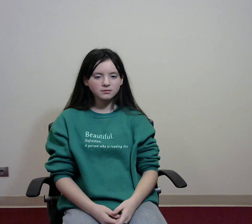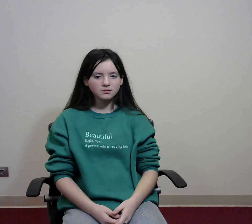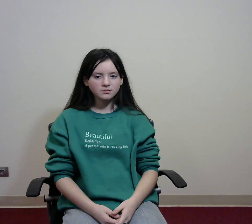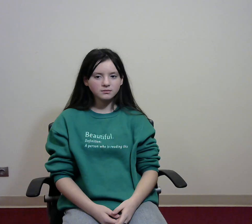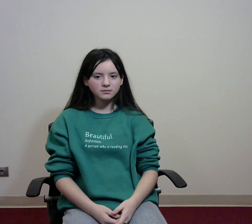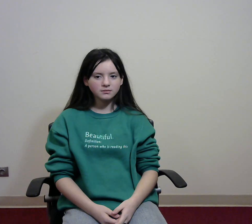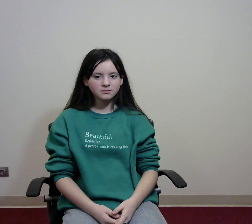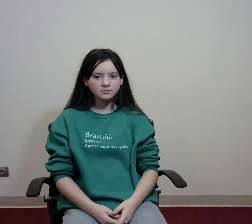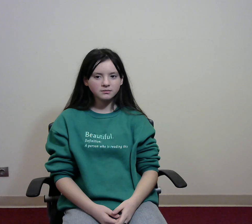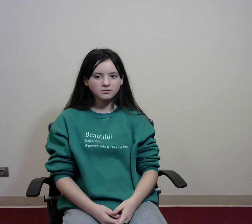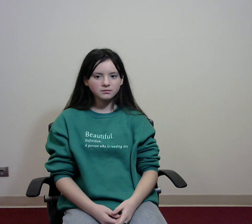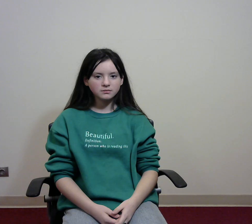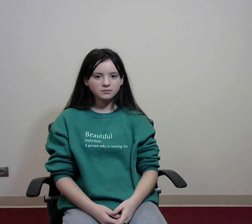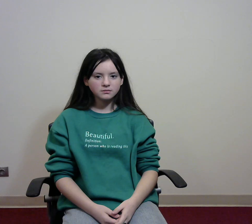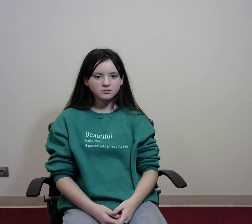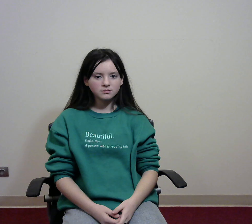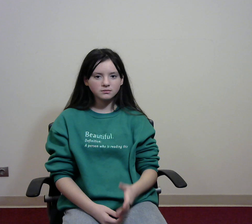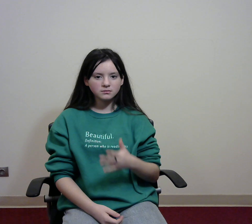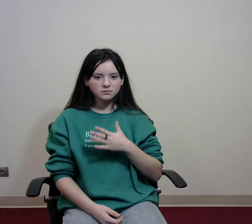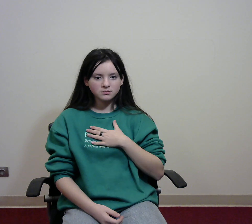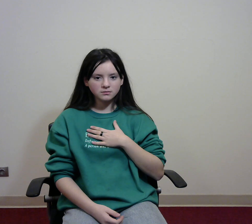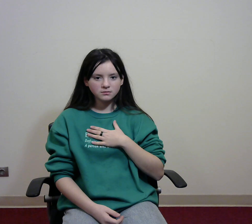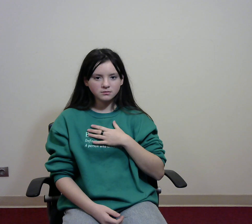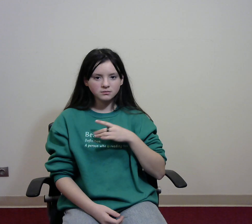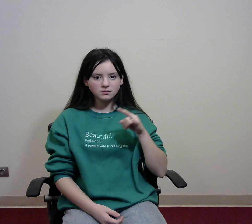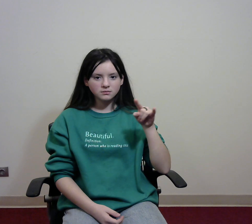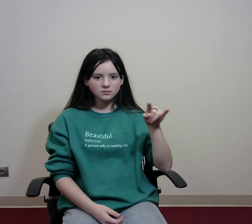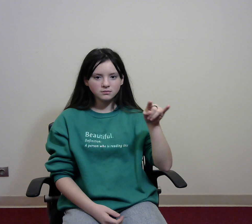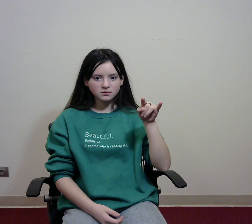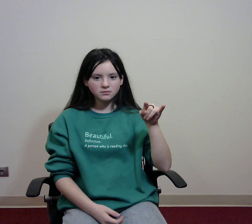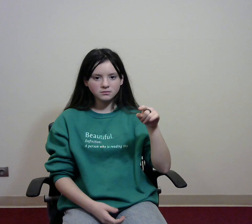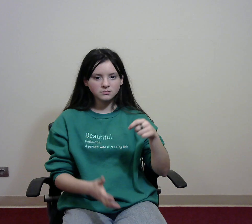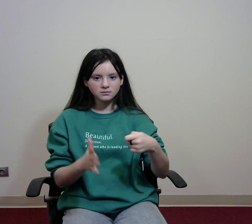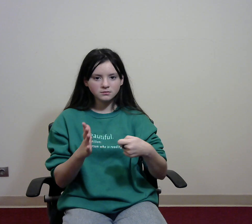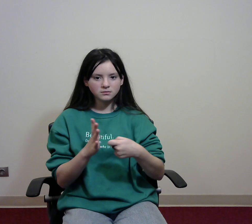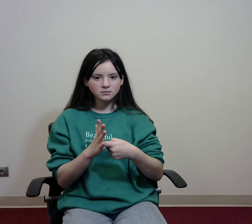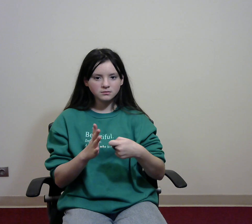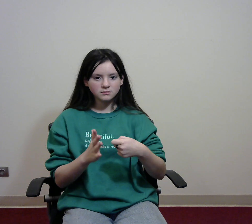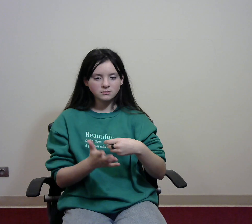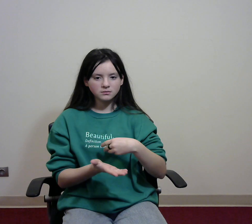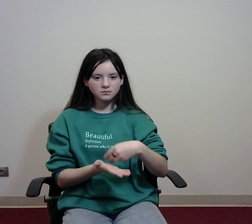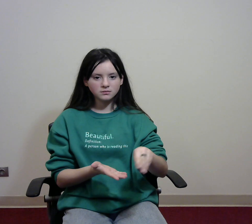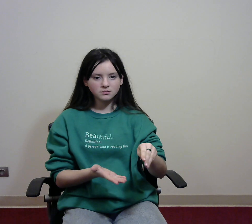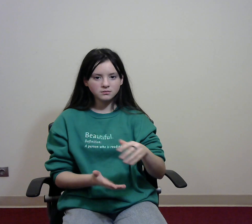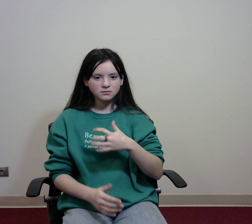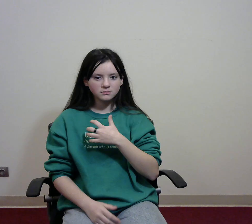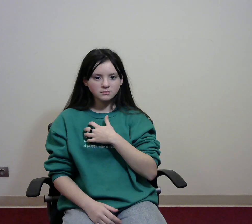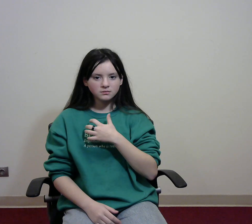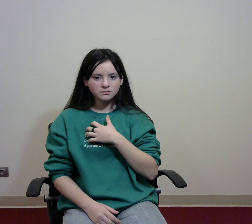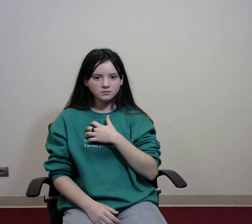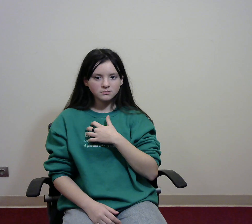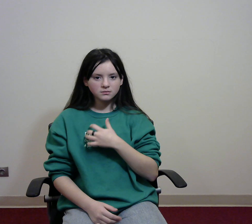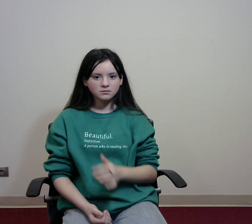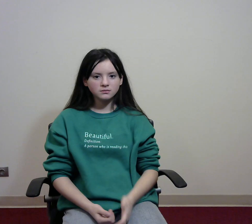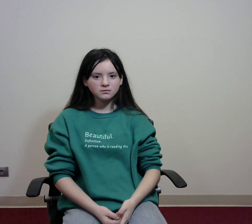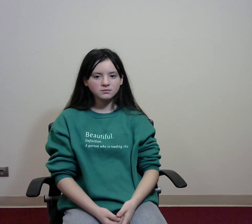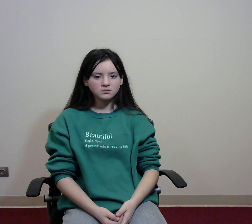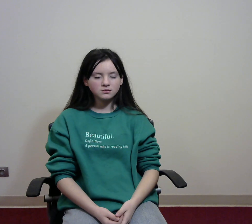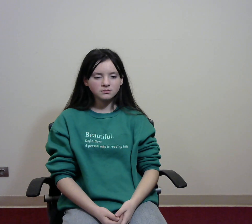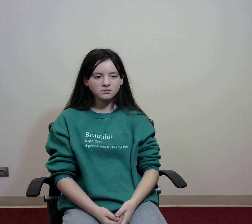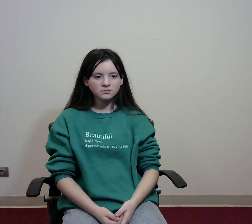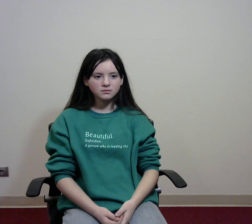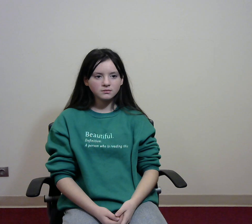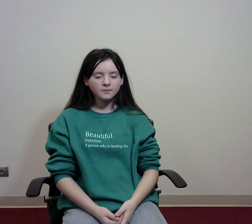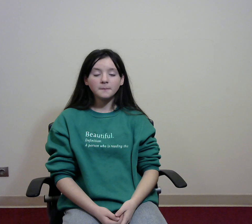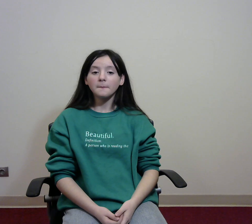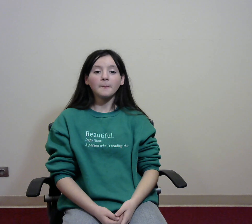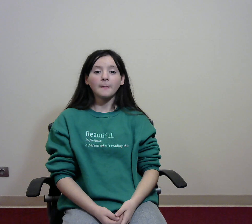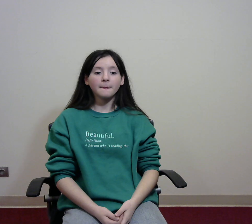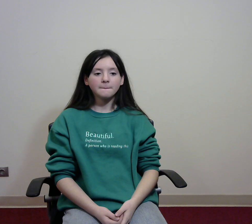Mən təyyarə bileti almaq istəyirəm